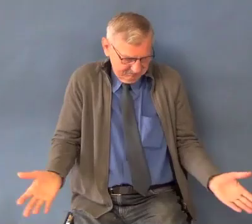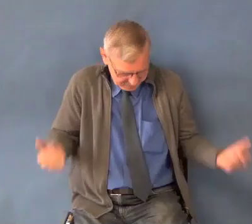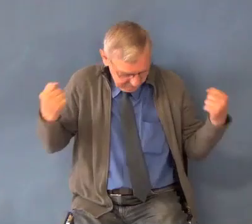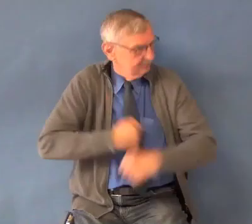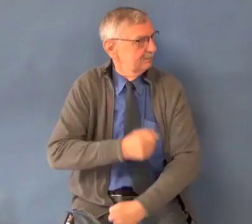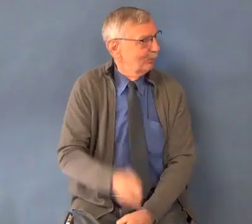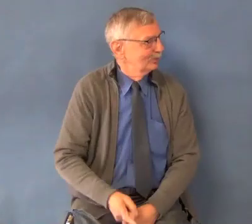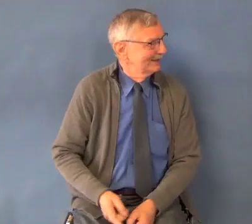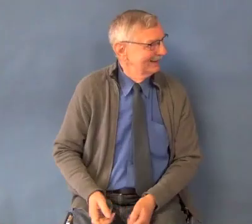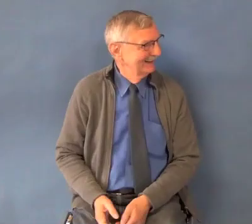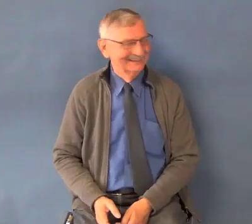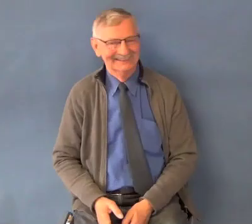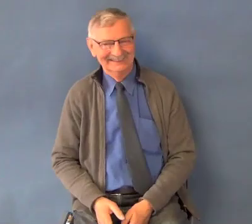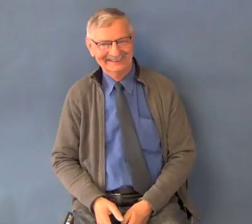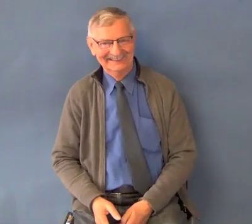Musi być ubranie.